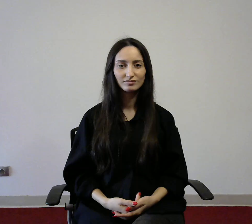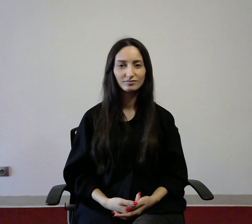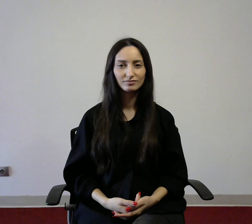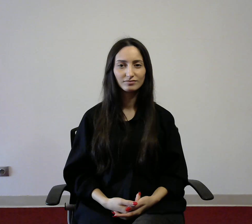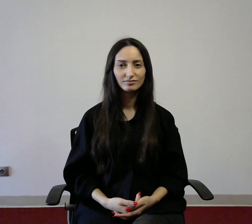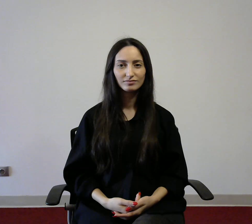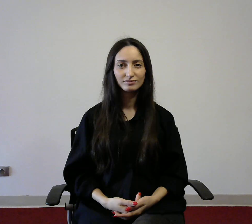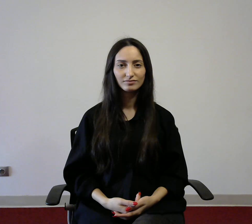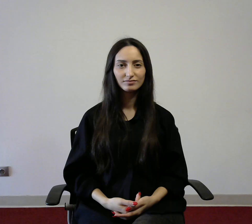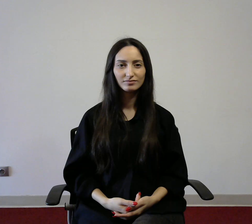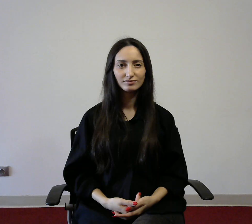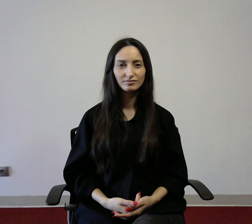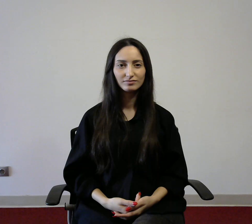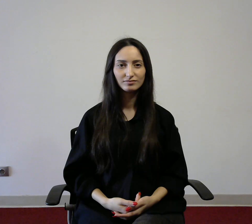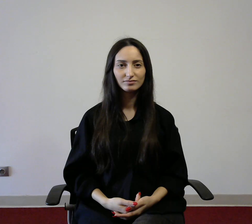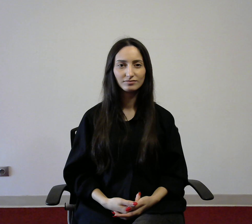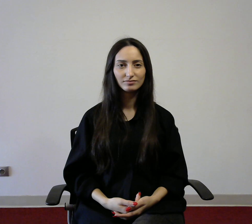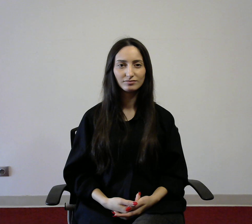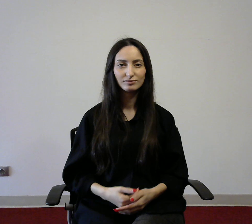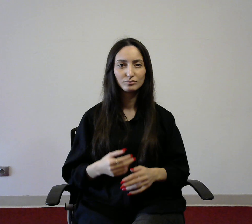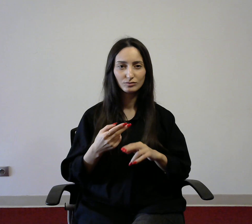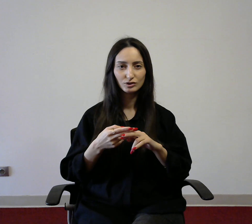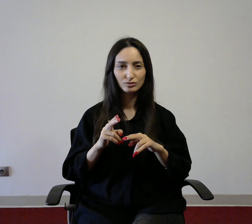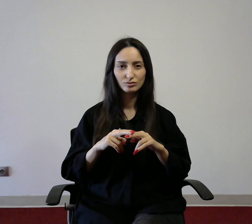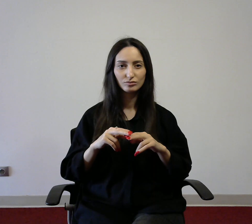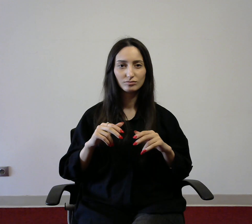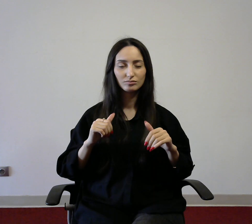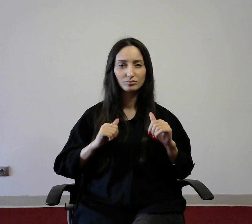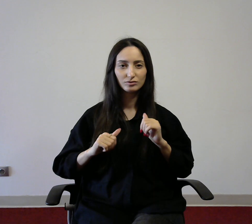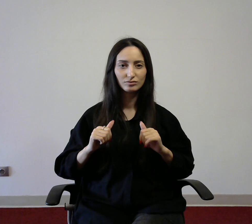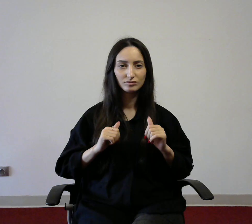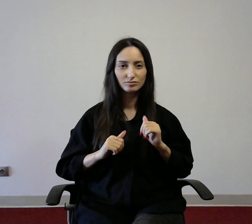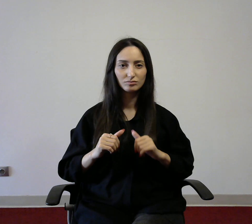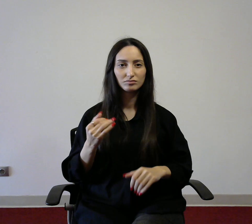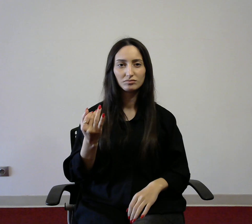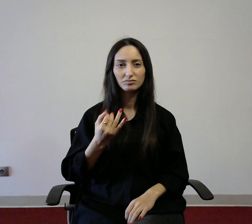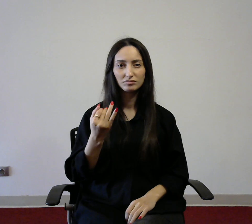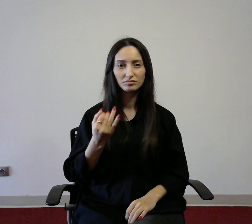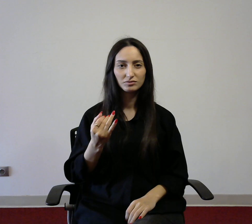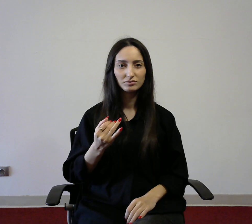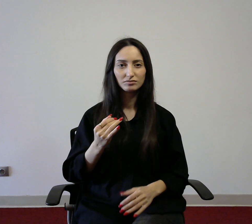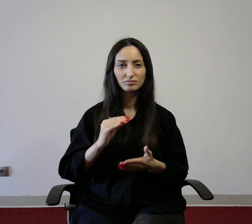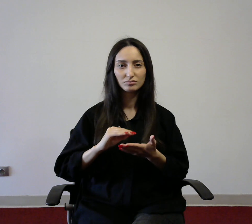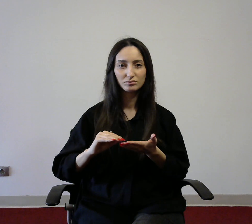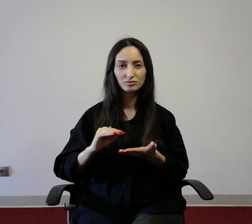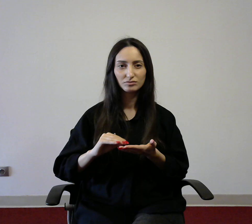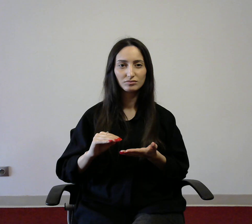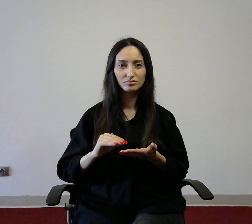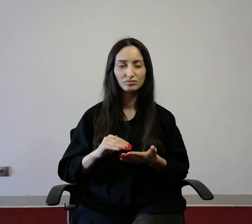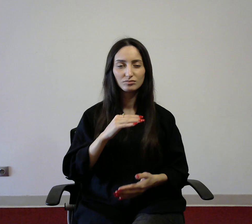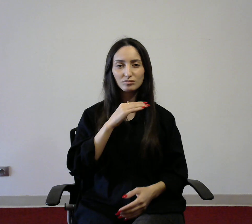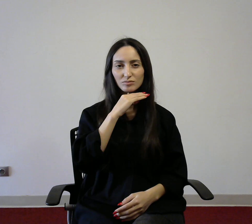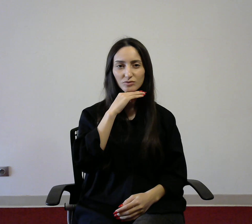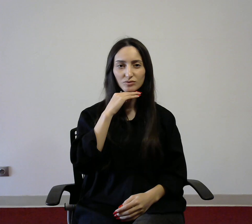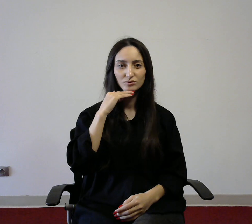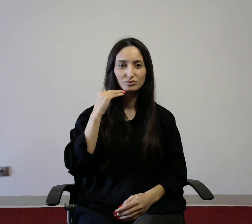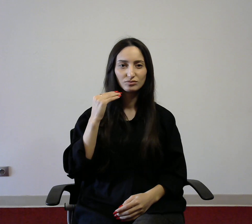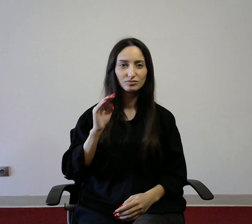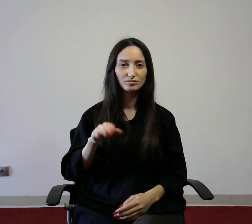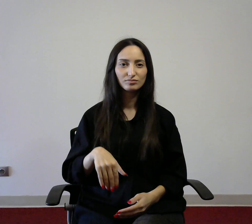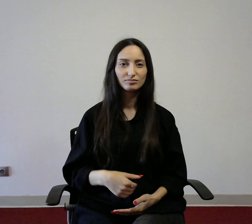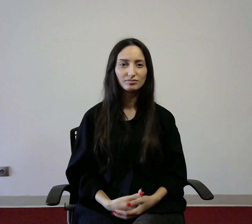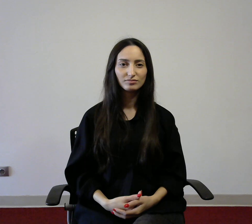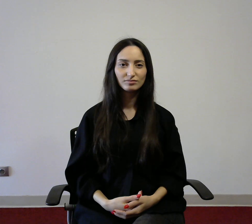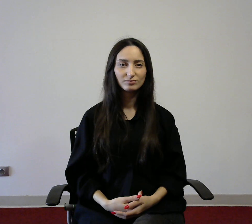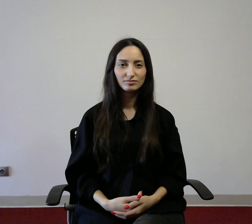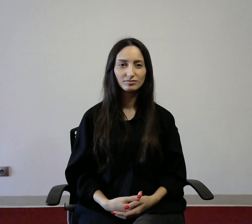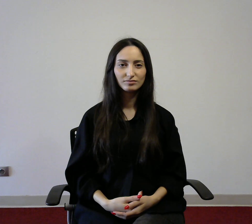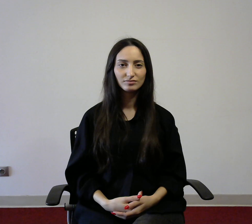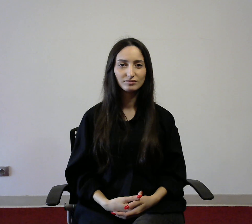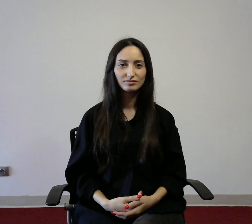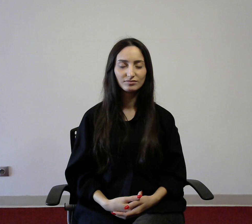Bu müəllimin maraqlı yazıları çoxdur